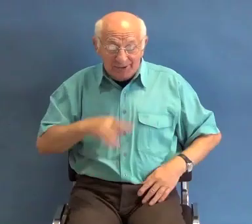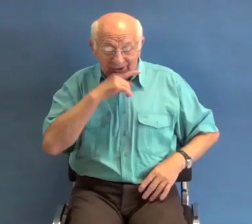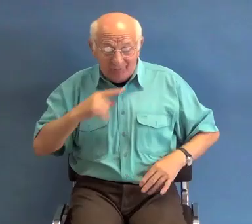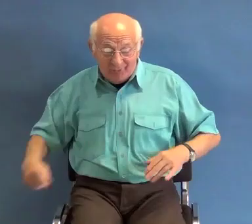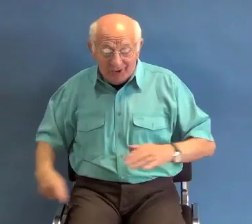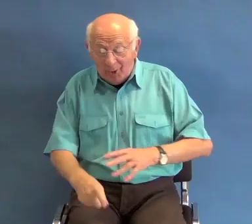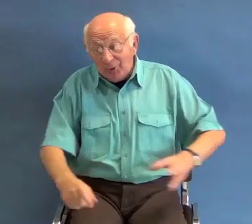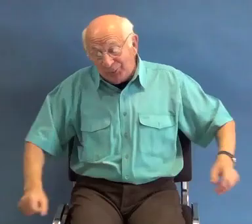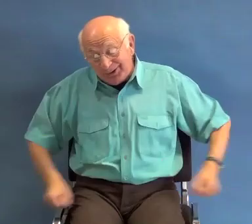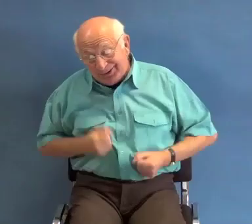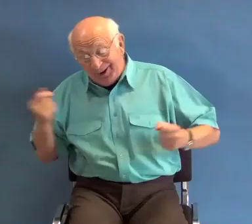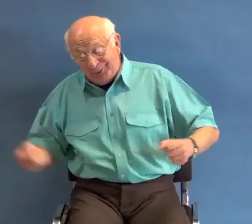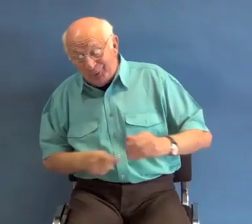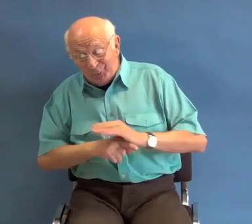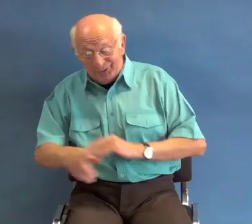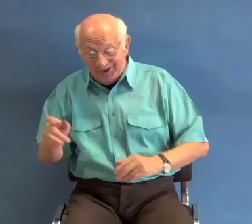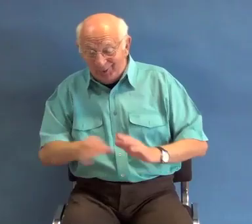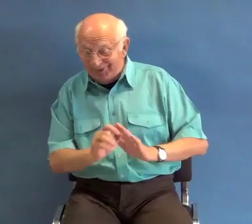Wystraszył się i uciekł.